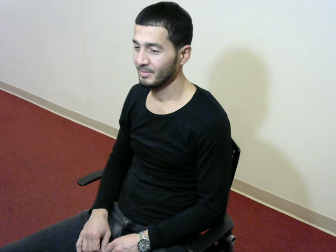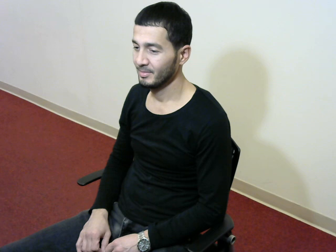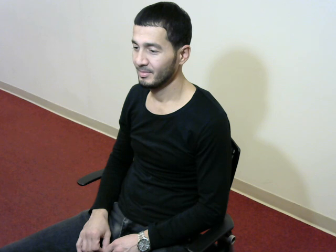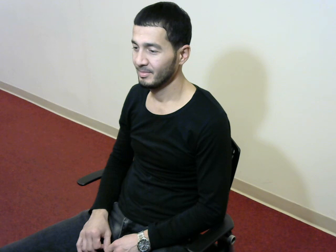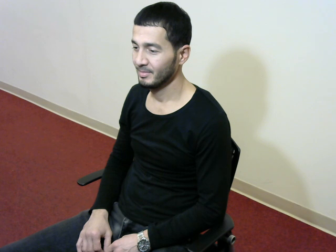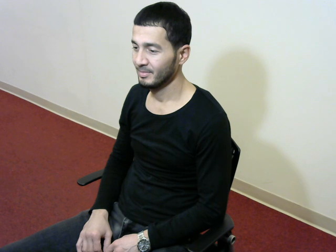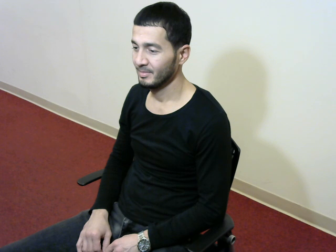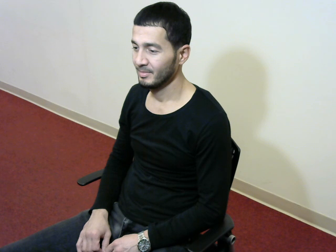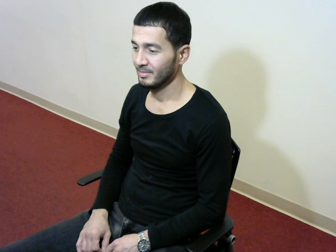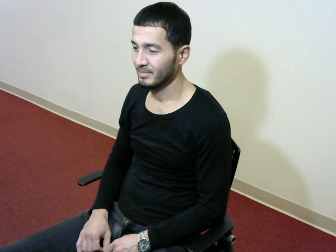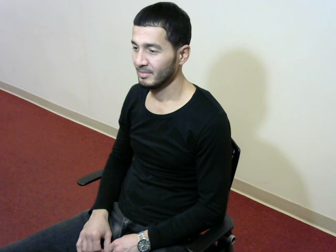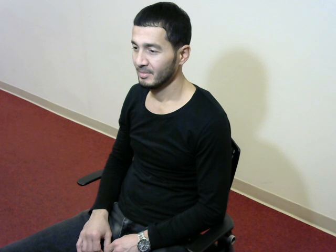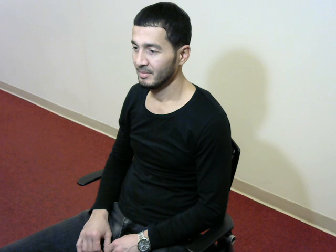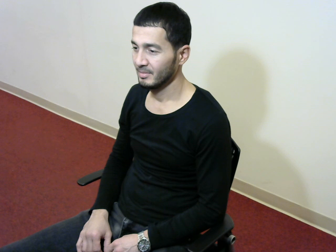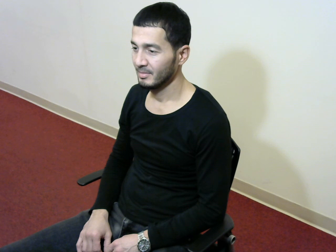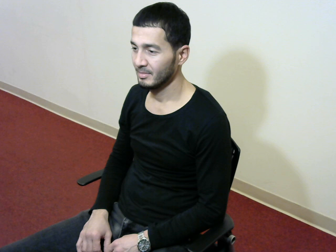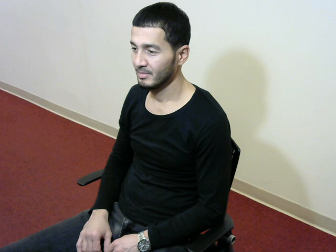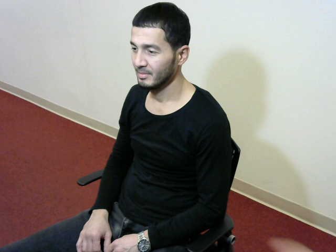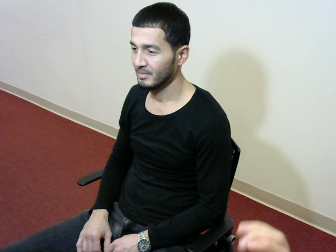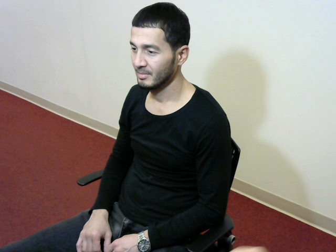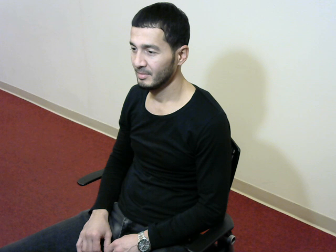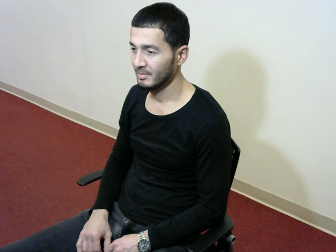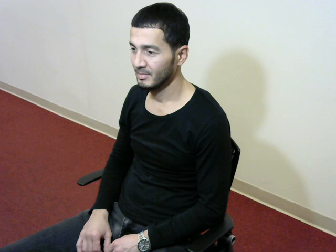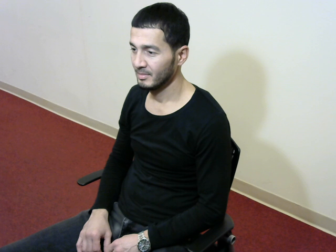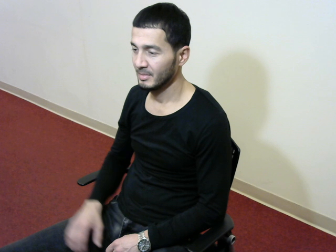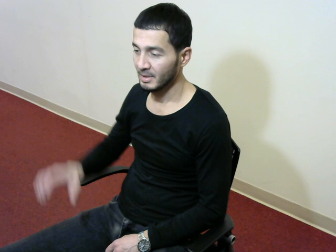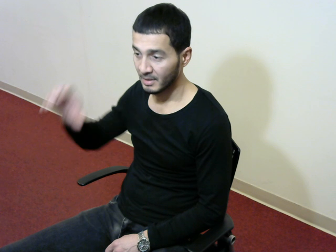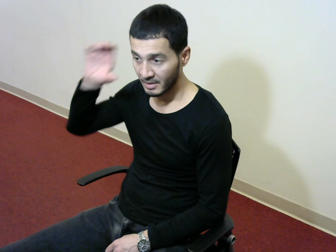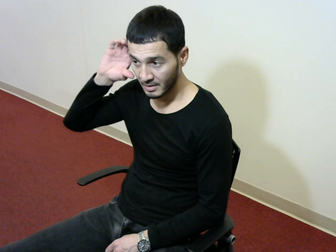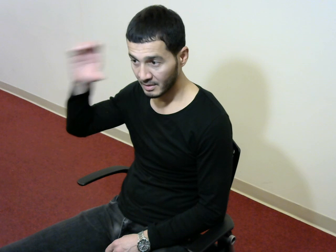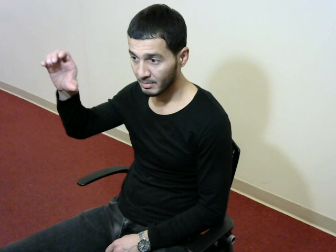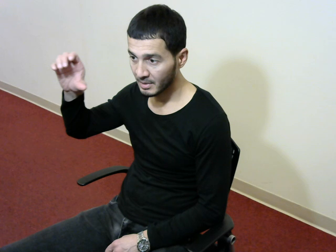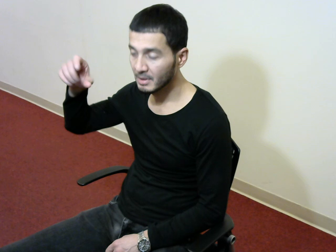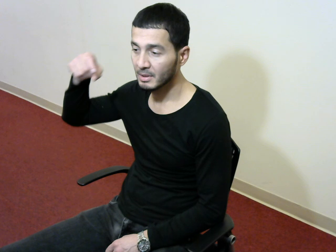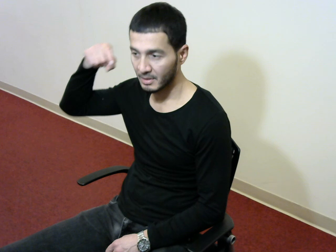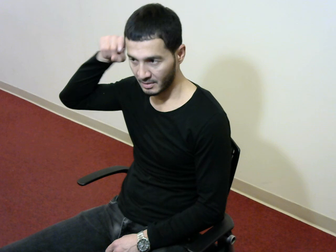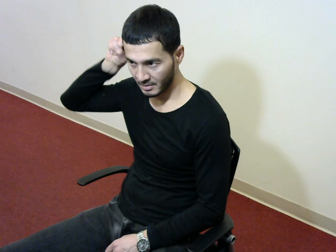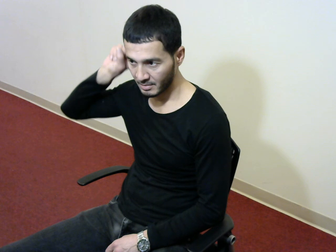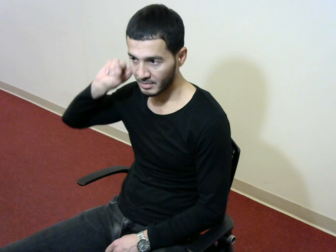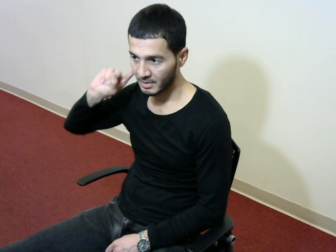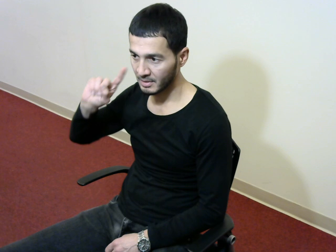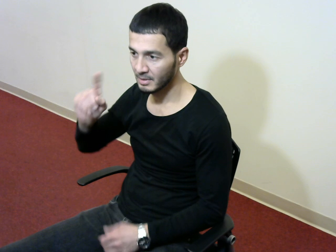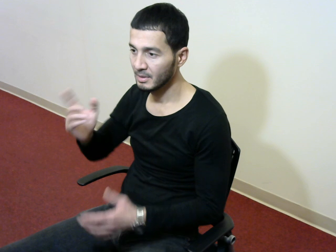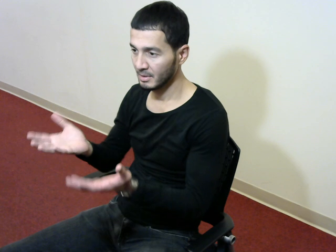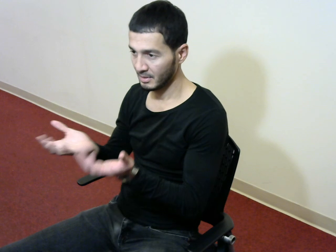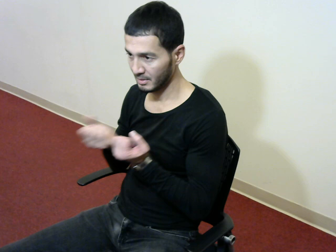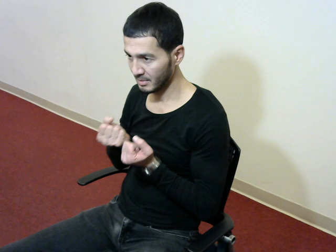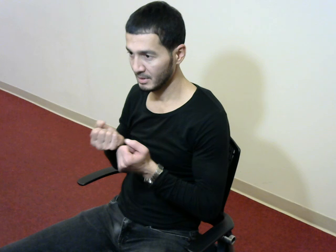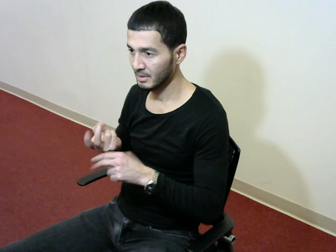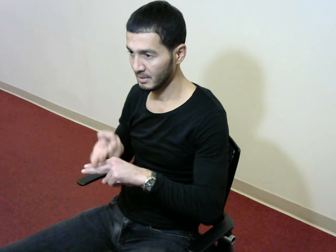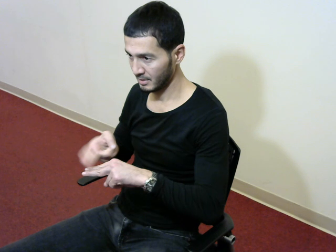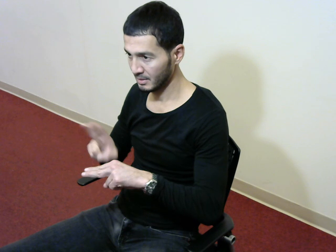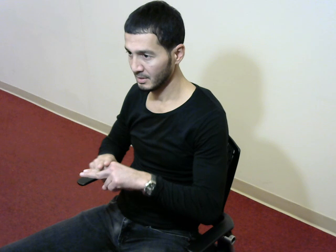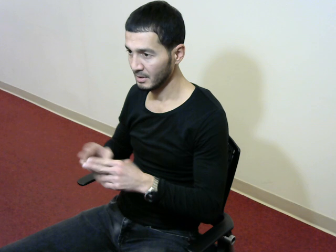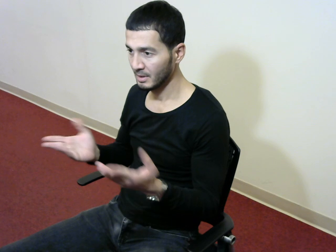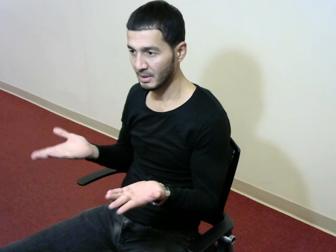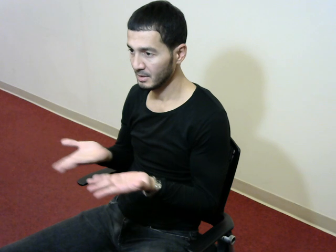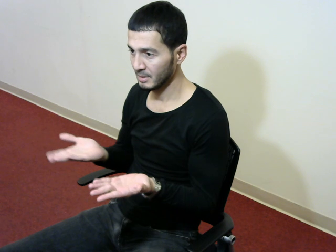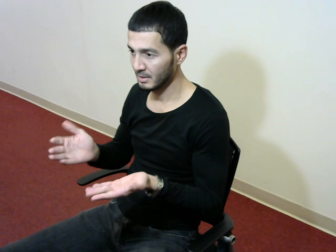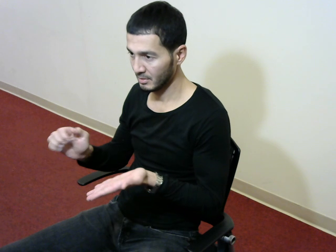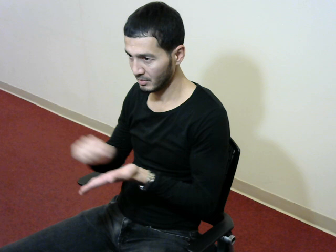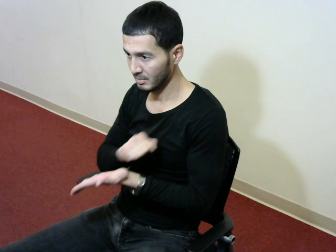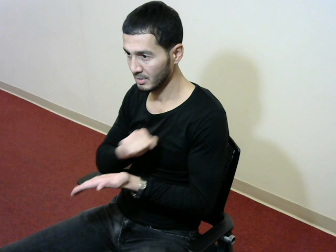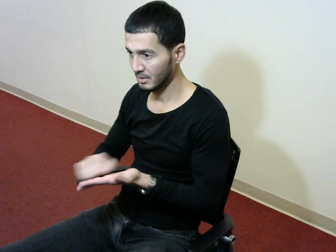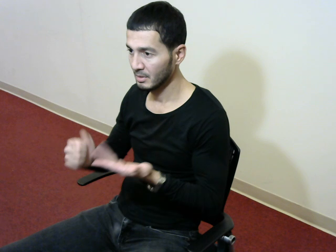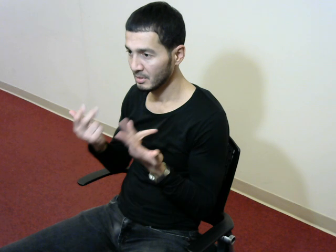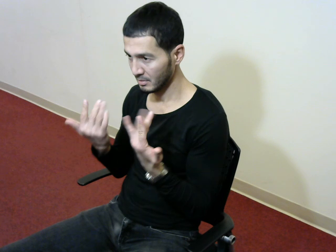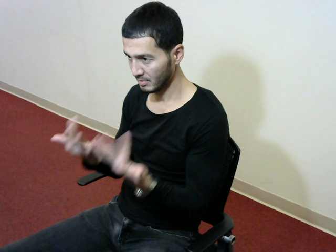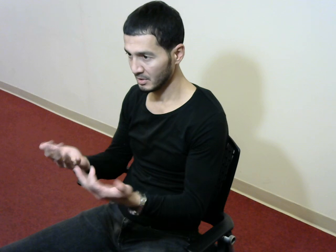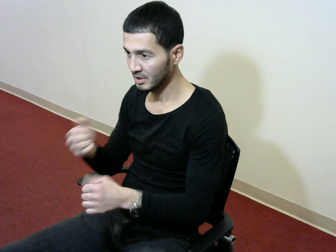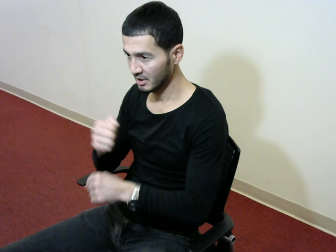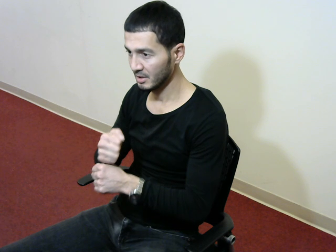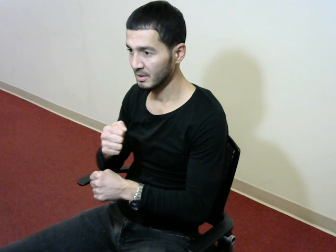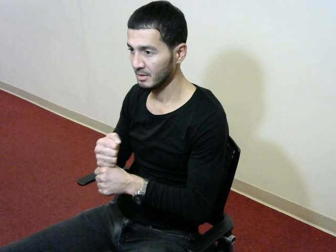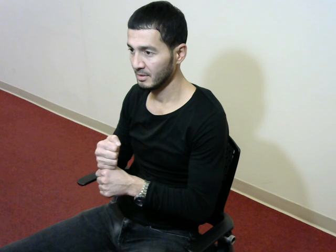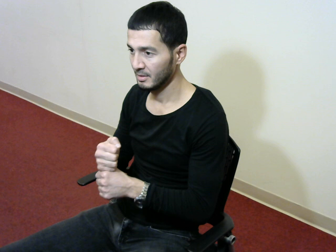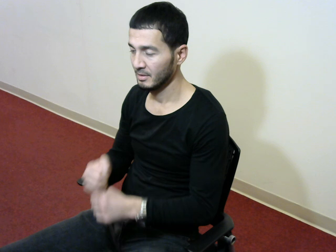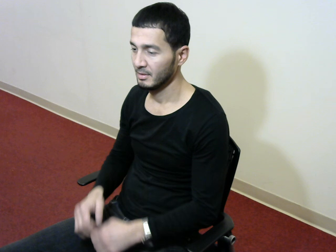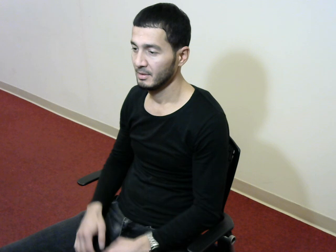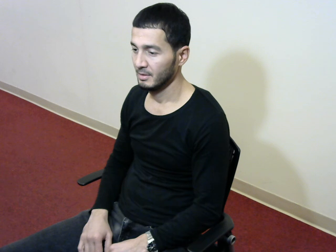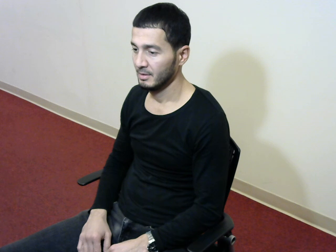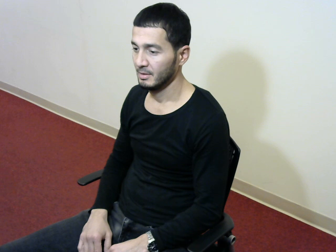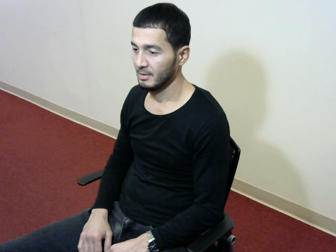Eşitmə aparatı alınması üçün hansı sənədlər tələb edilir?